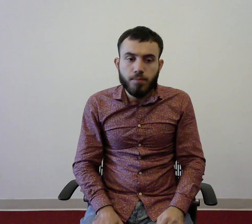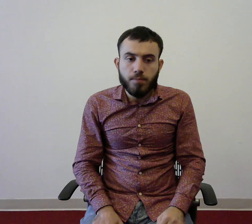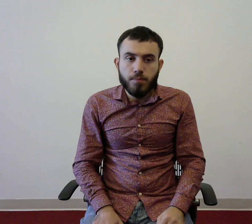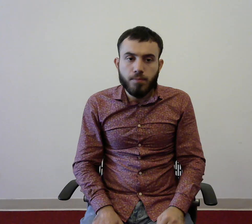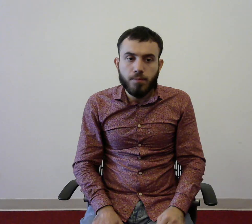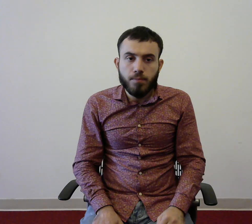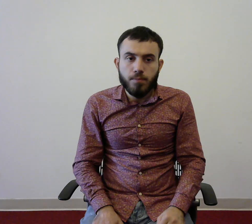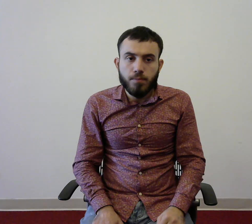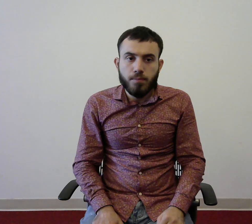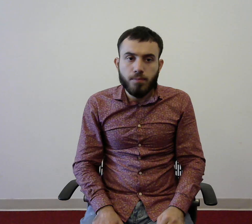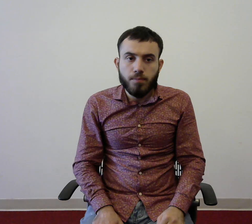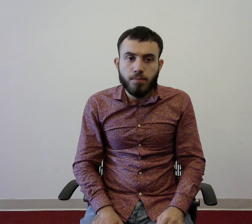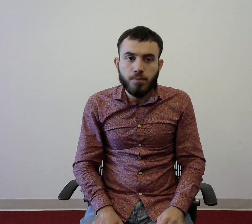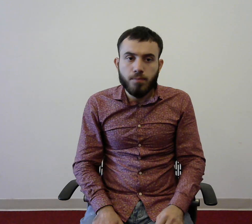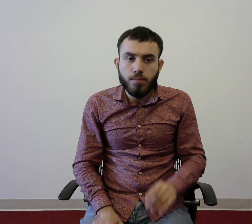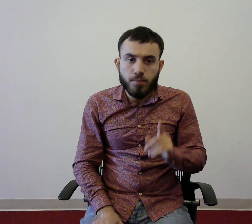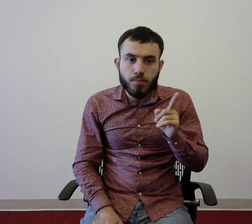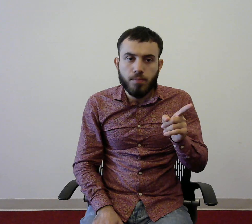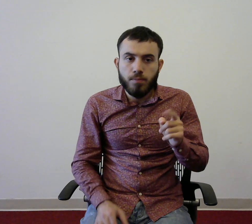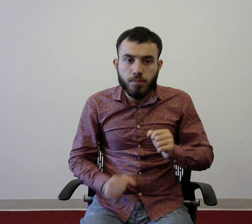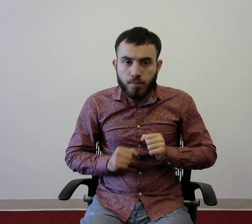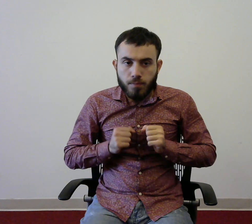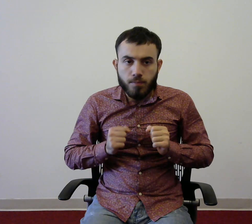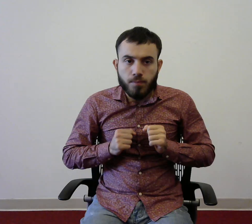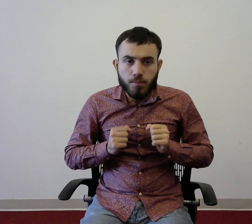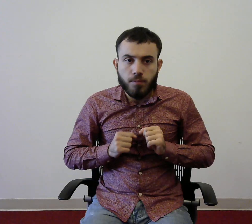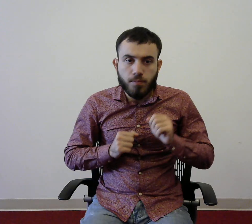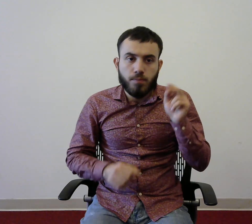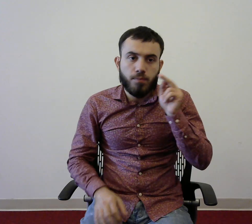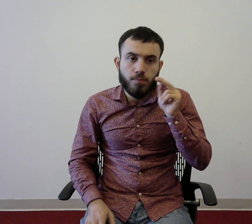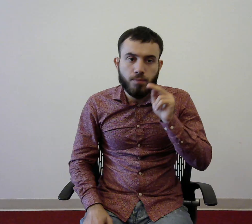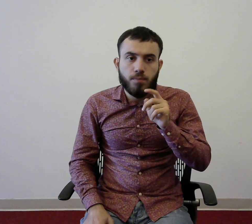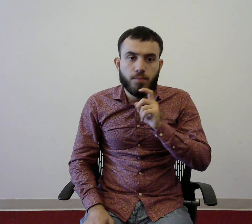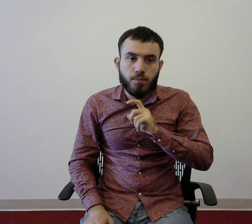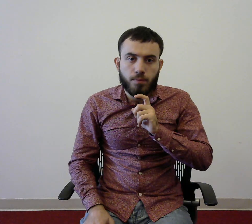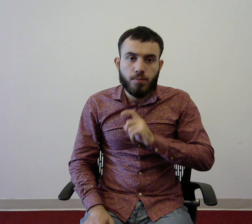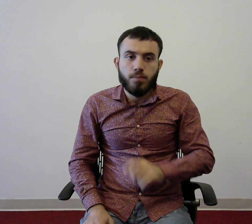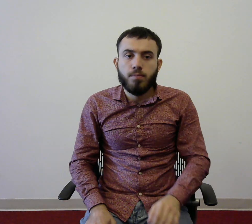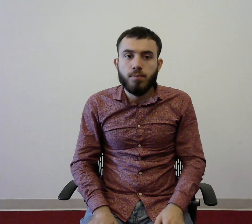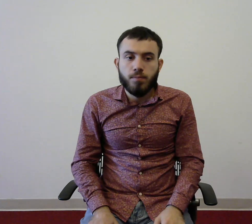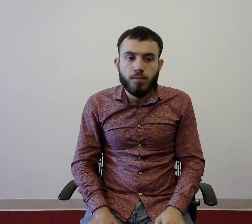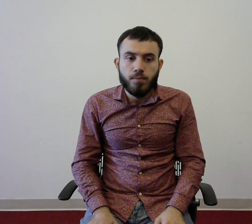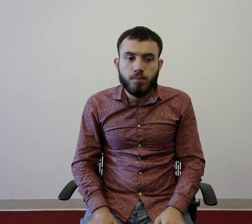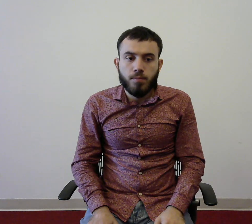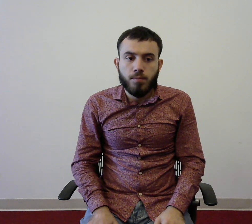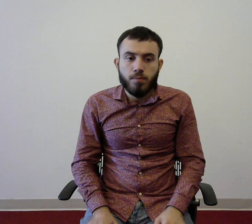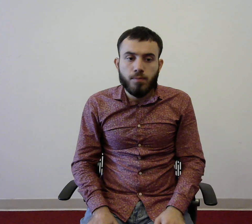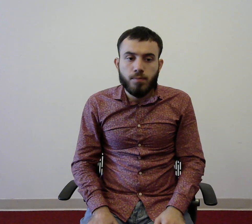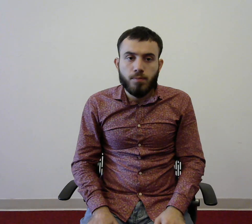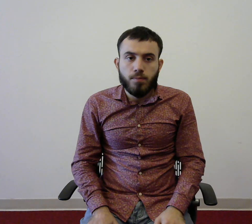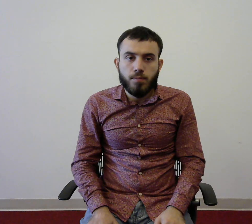O çalışqan şagirddir